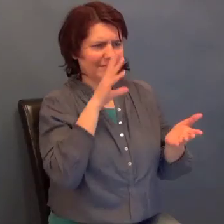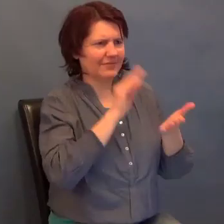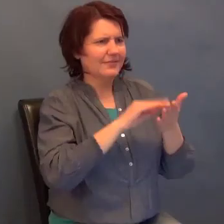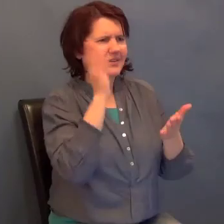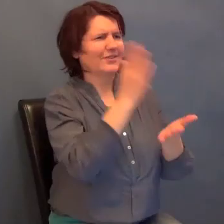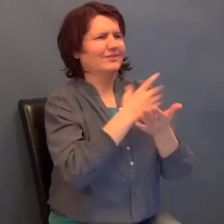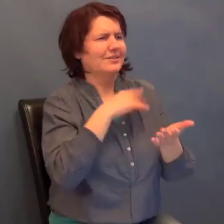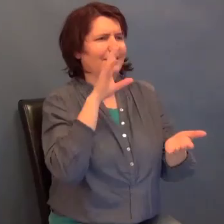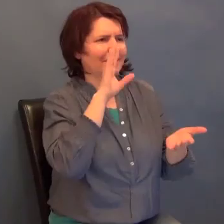Mam powtórzyć? Już powiedziałam.